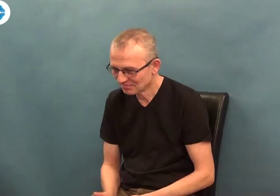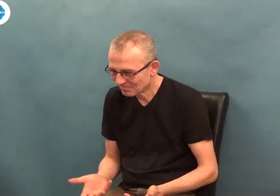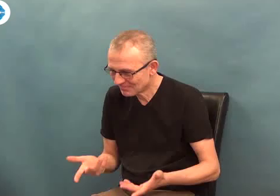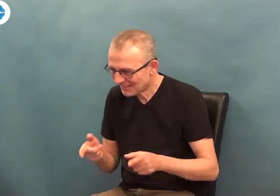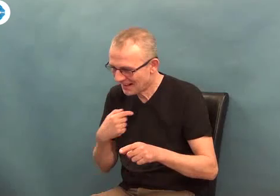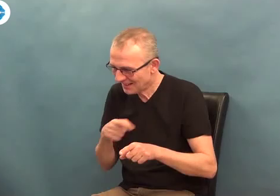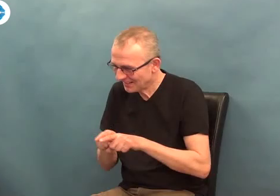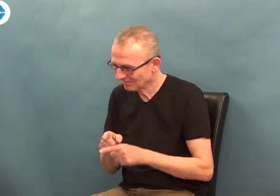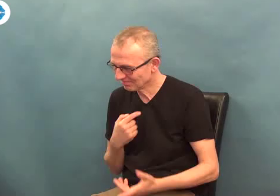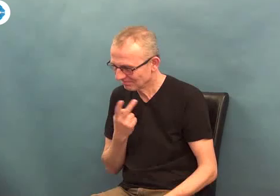Ja tak samo widziałem.